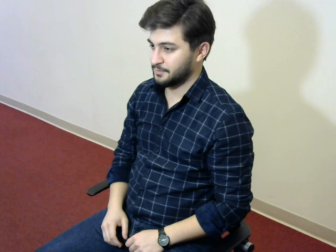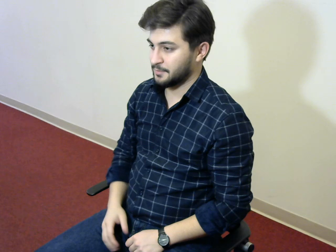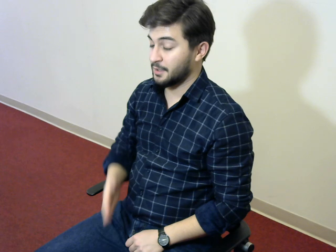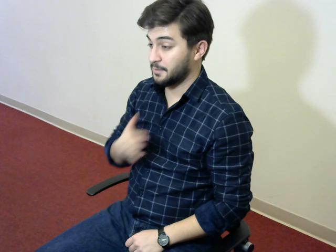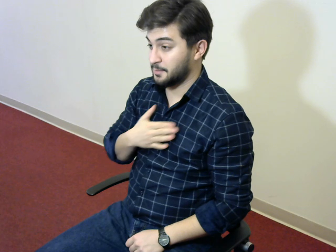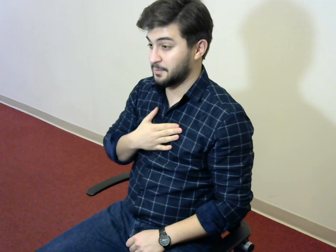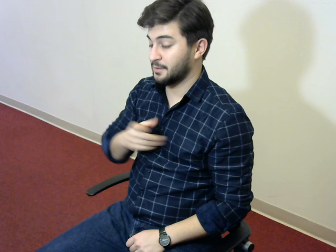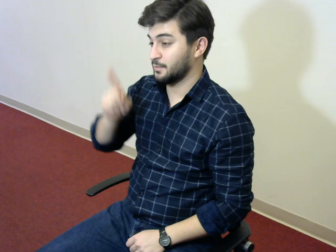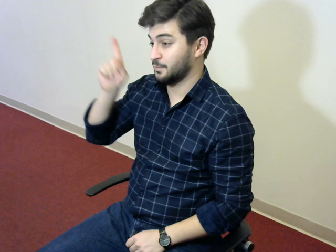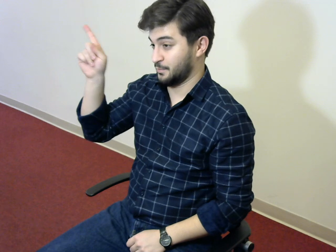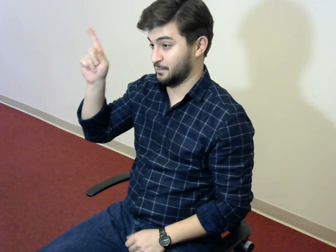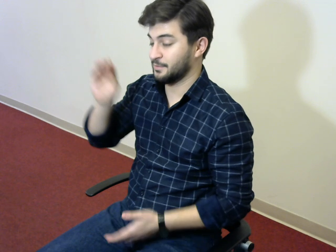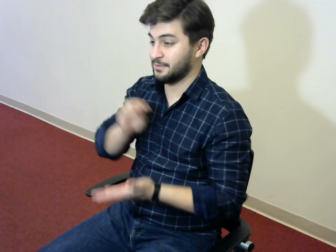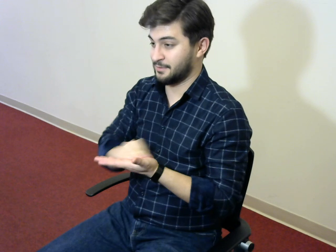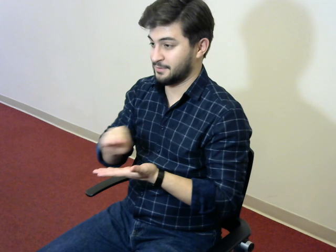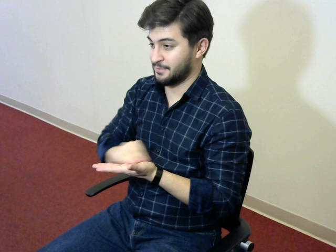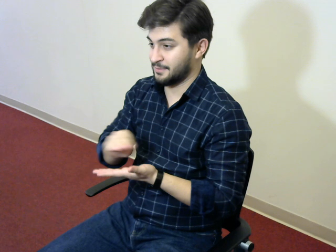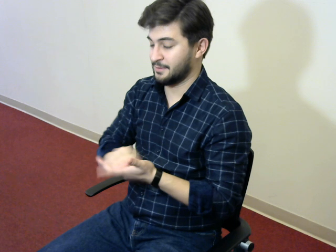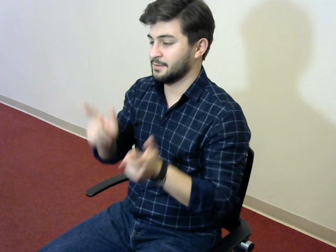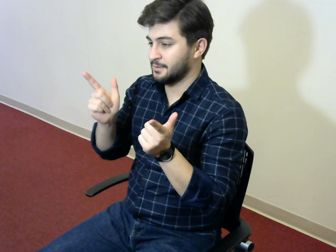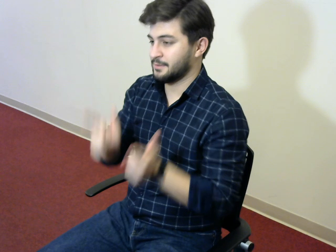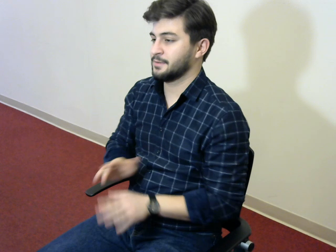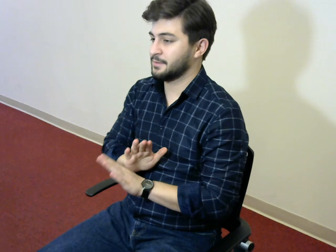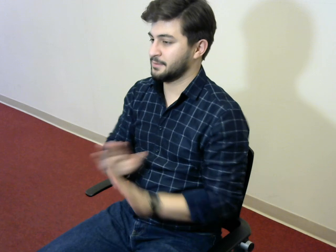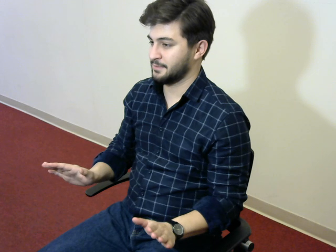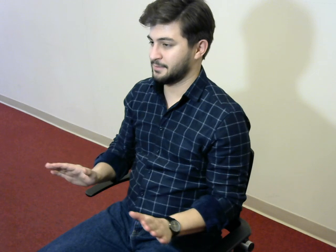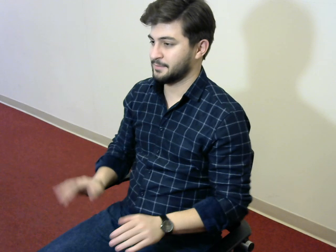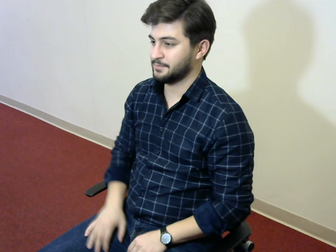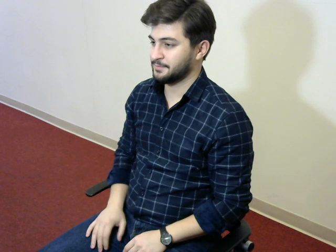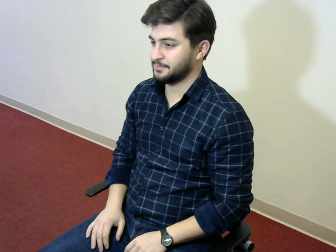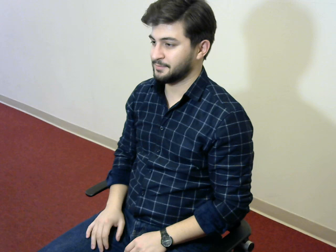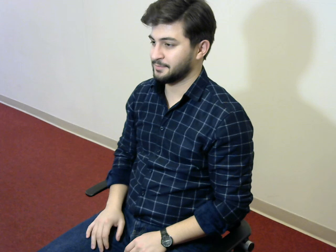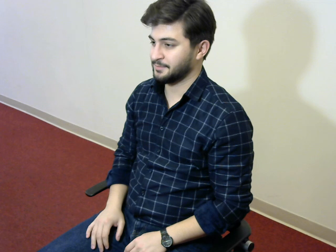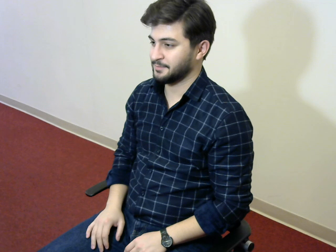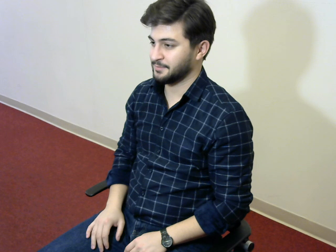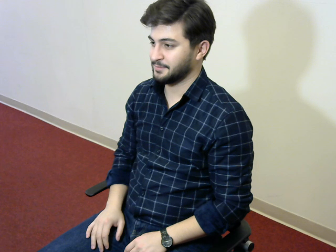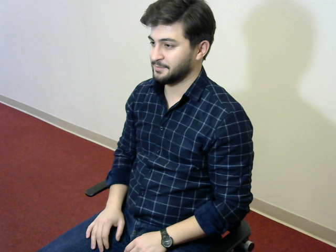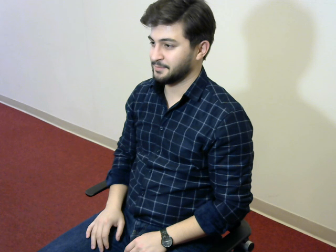Mən onun yazdıqları ilə razı deyiləm